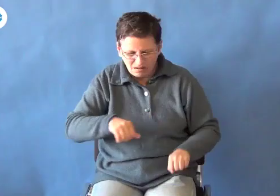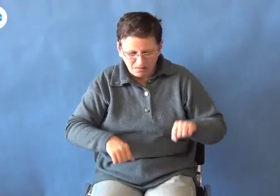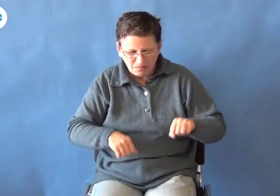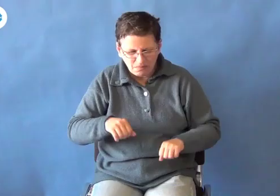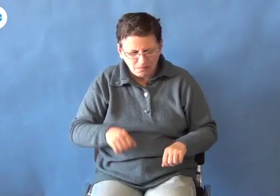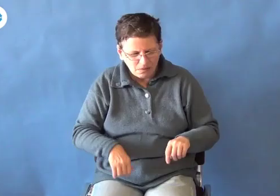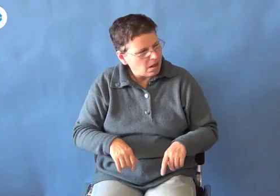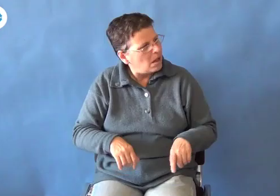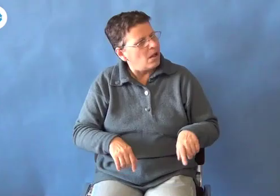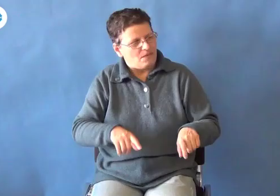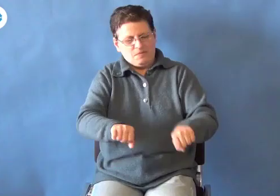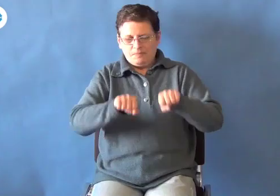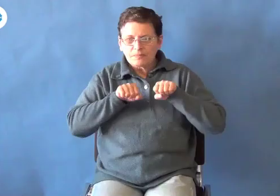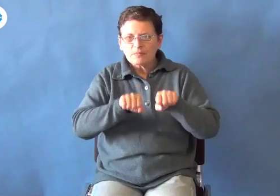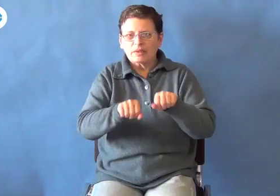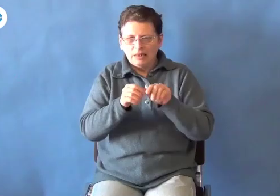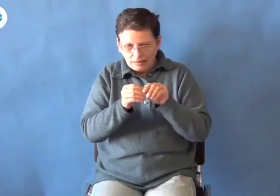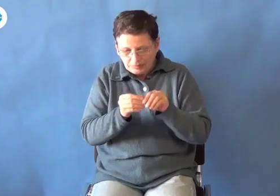Drezyna.